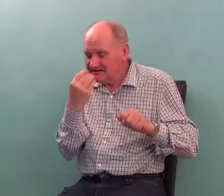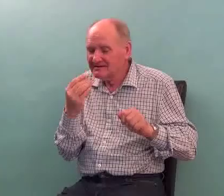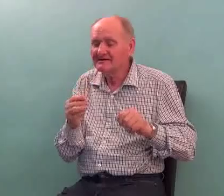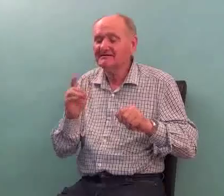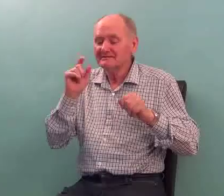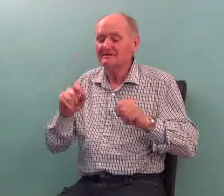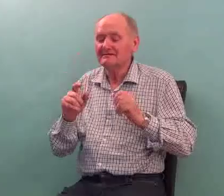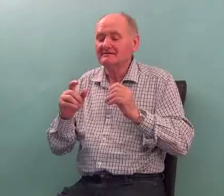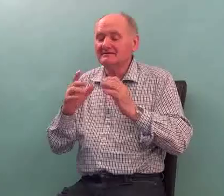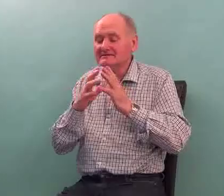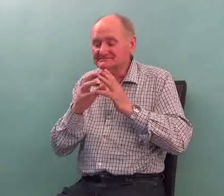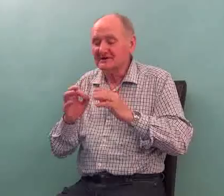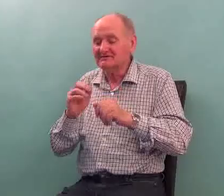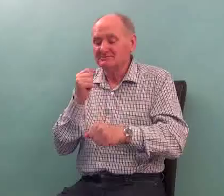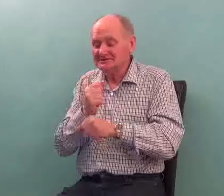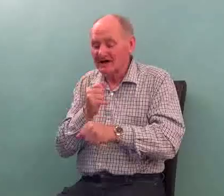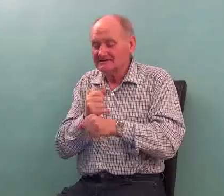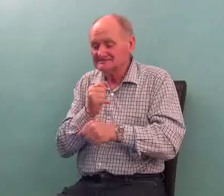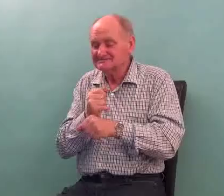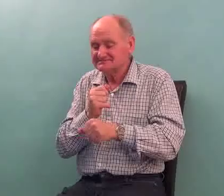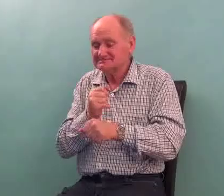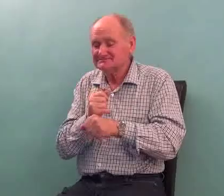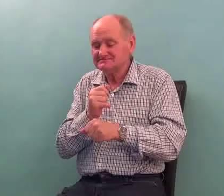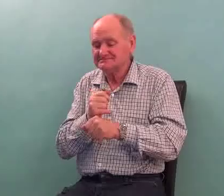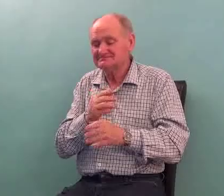Pracę zaczynam o dziesiątej.